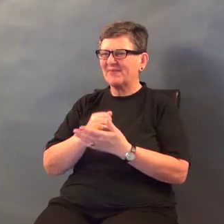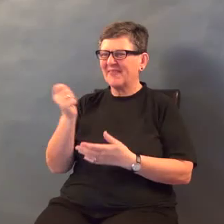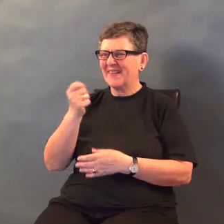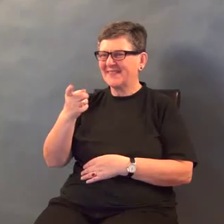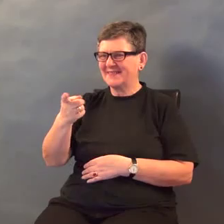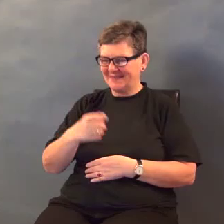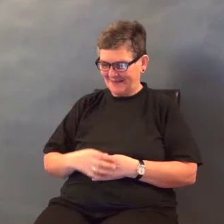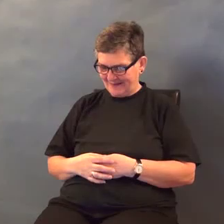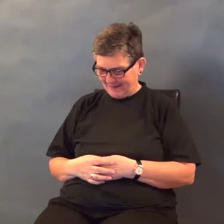Masz prawo jazdy.